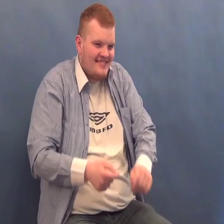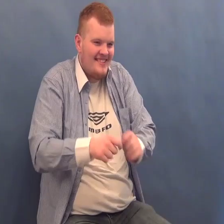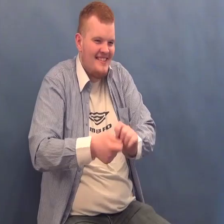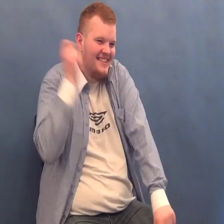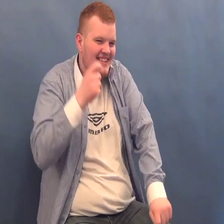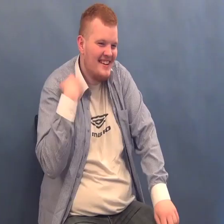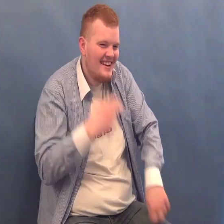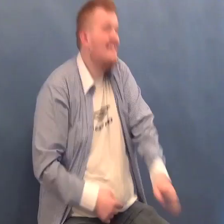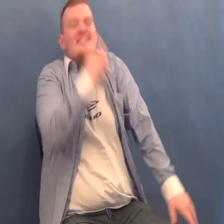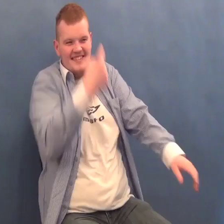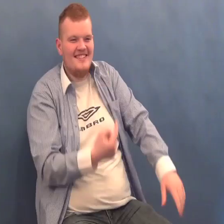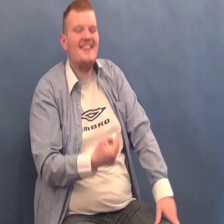On rzuca czymś i trafia policjanta w twarz.